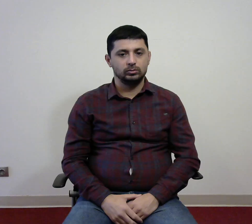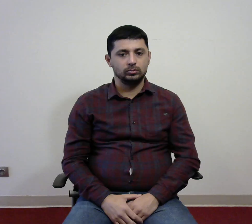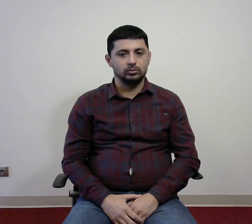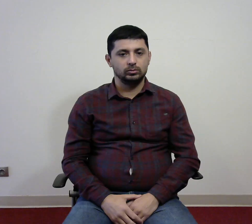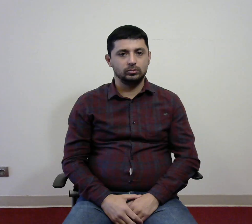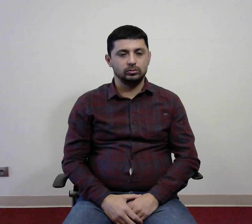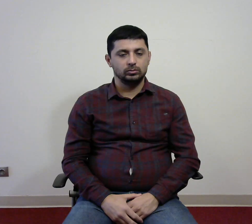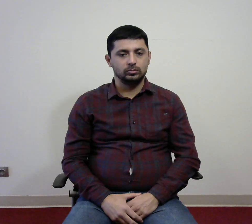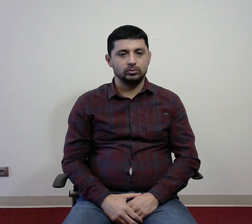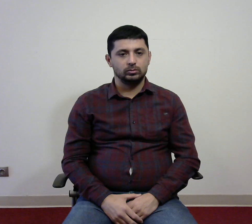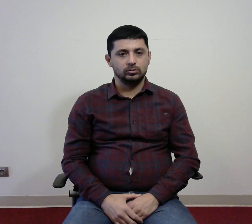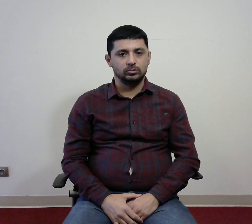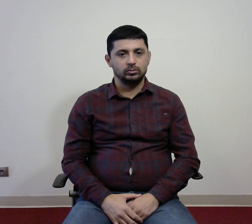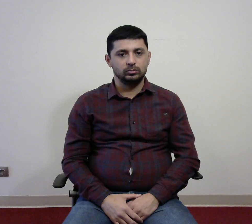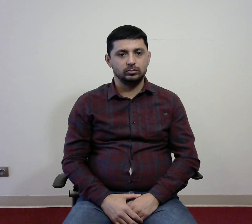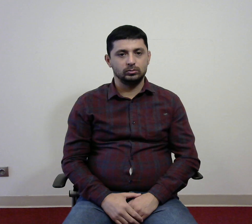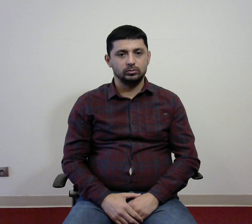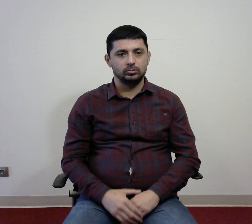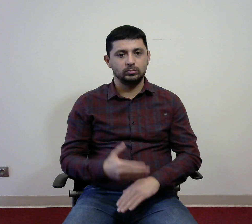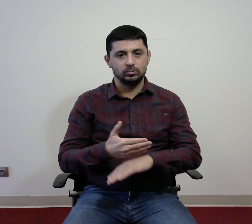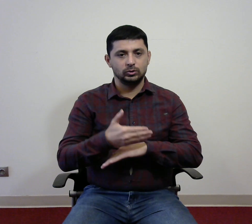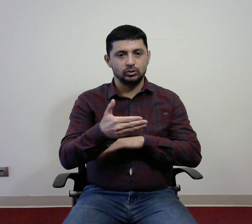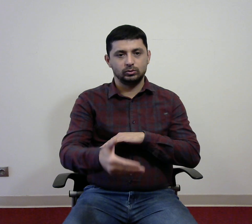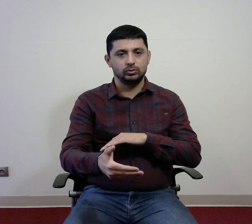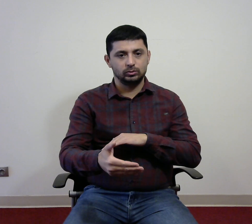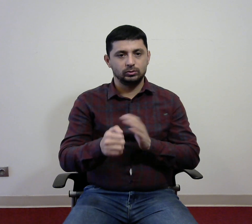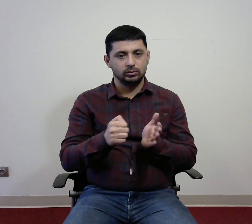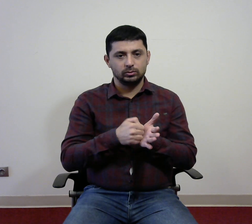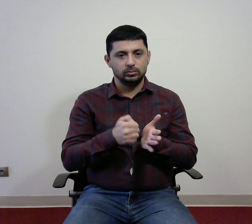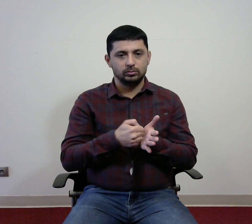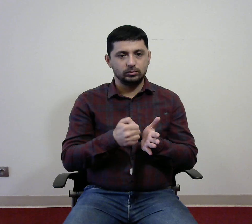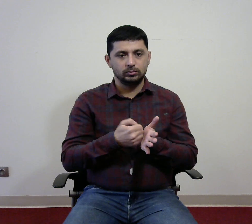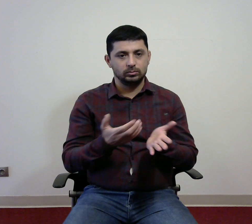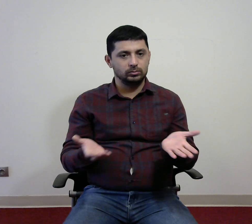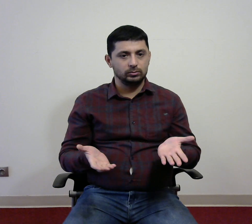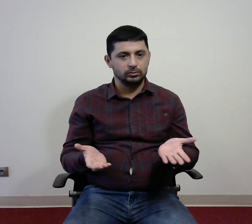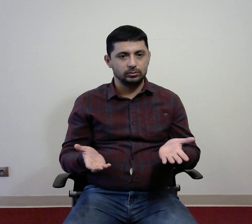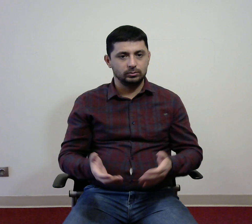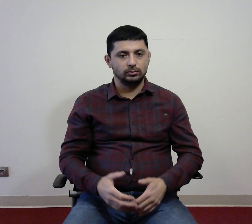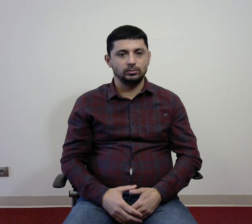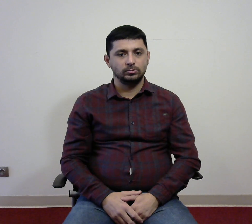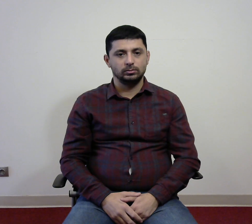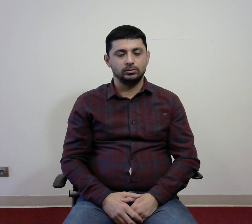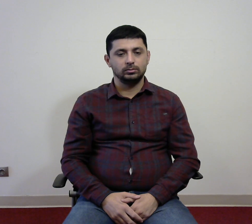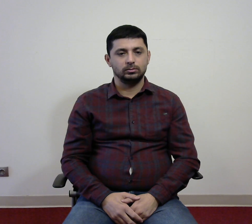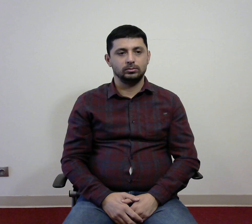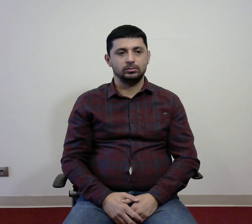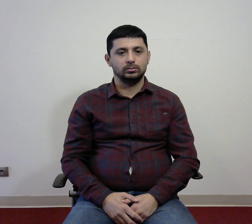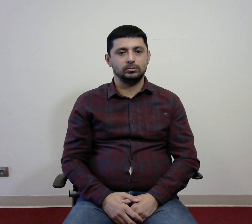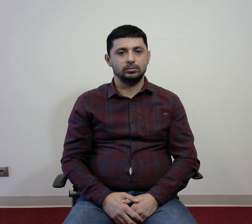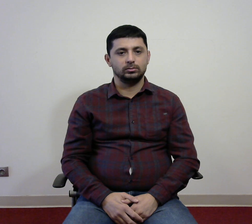Gecikməyinizin səbəbi nədir?